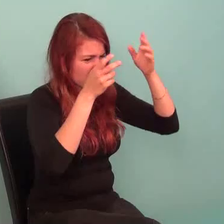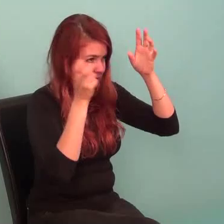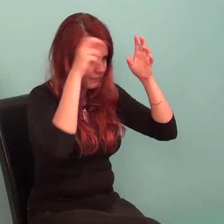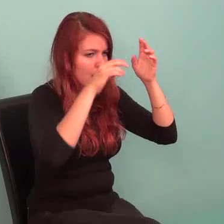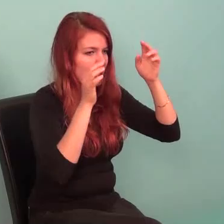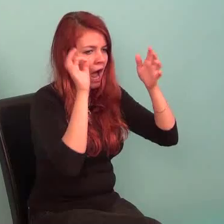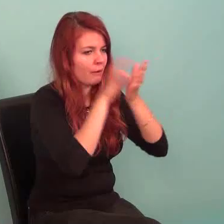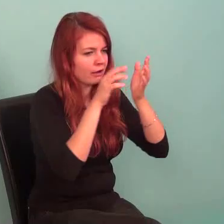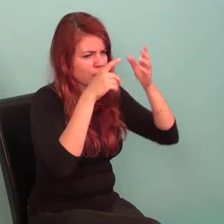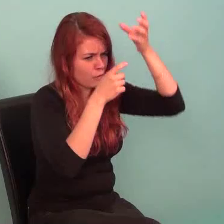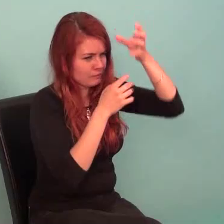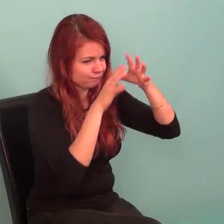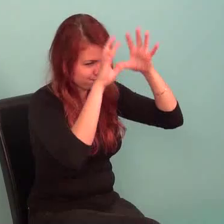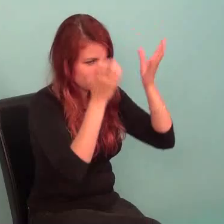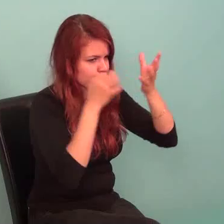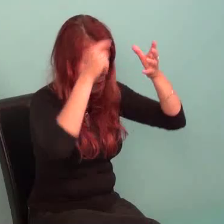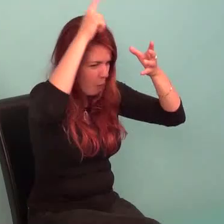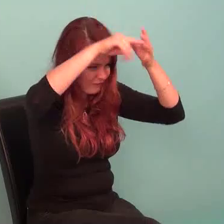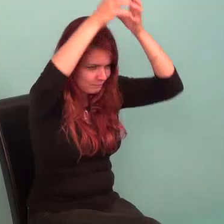Akurat kula z pszczołami odrywa się i spada na ziemię.